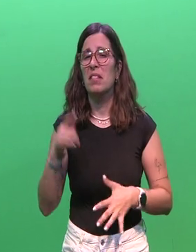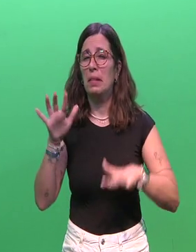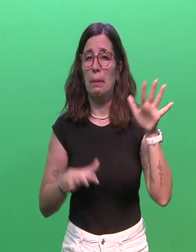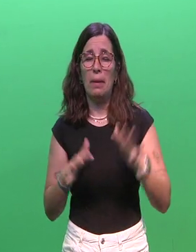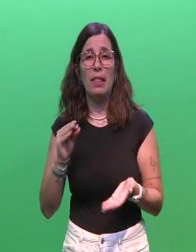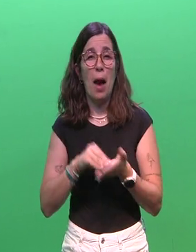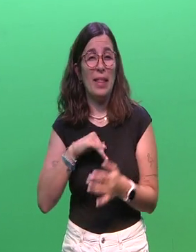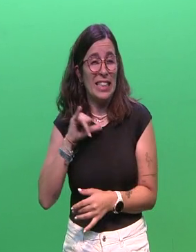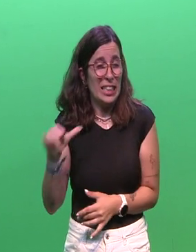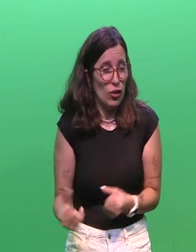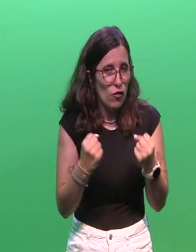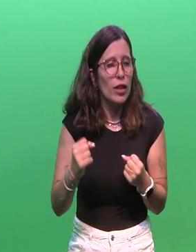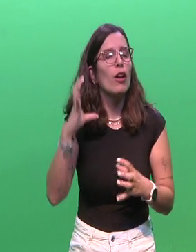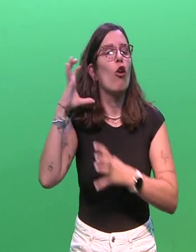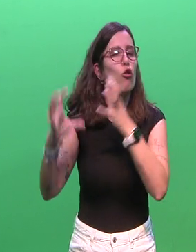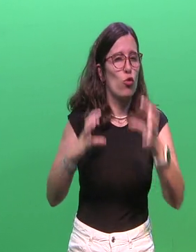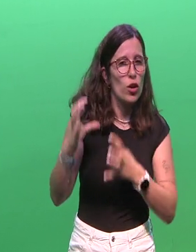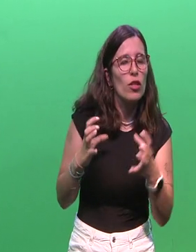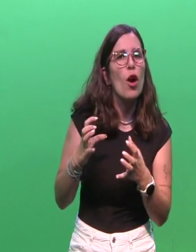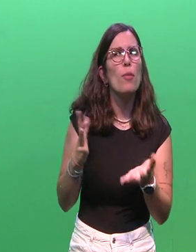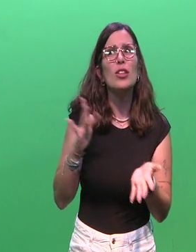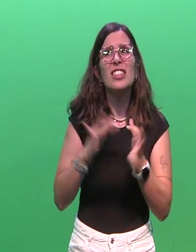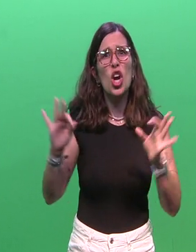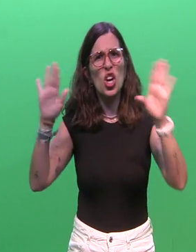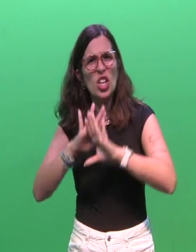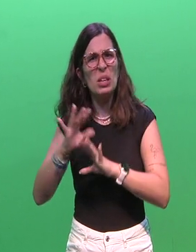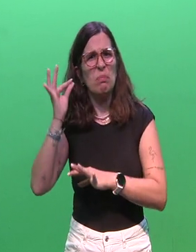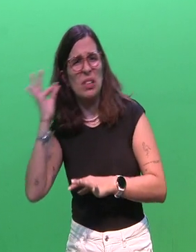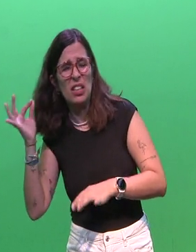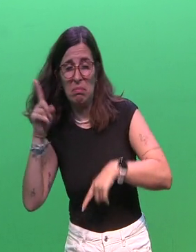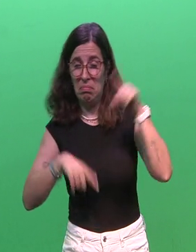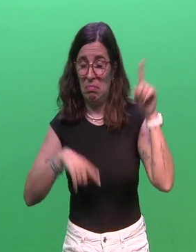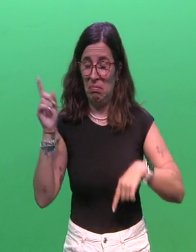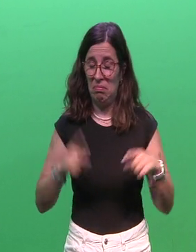Depèn, de vegades si estic molt cansada sento sorolls, i per la nit sento un xiulet, depèn.